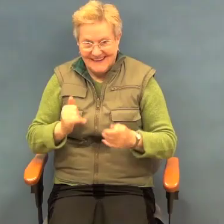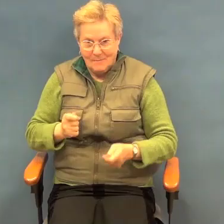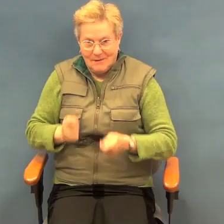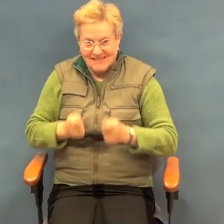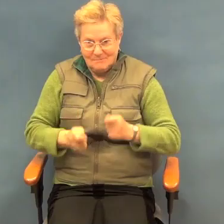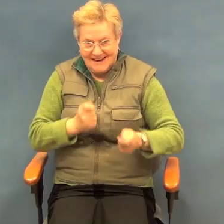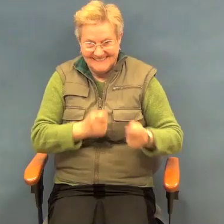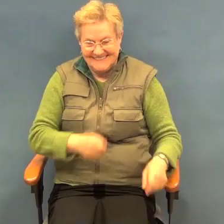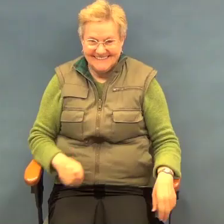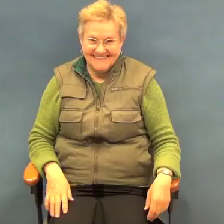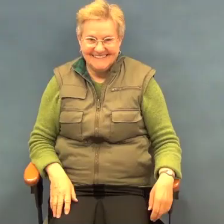Dziecko grało niczym na perkusji.